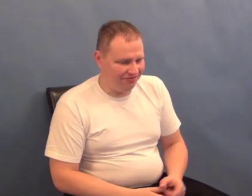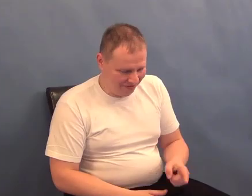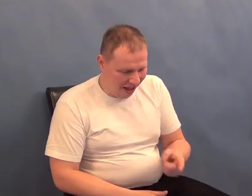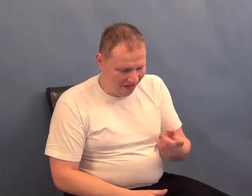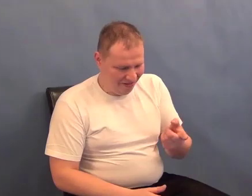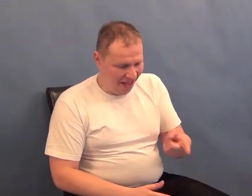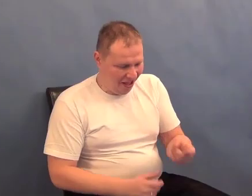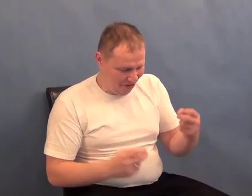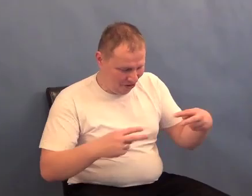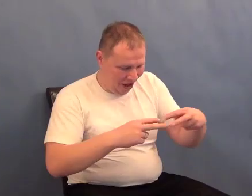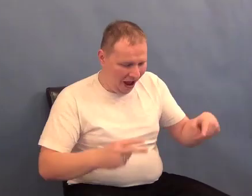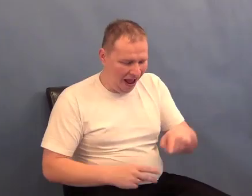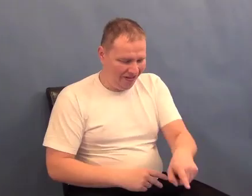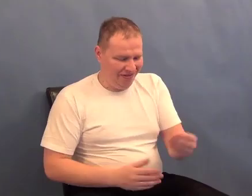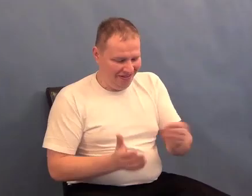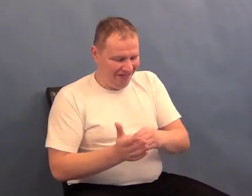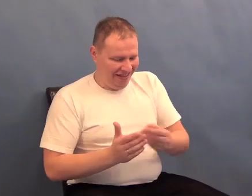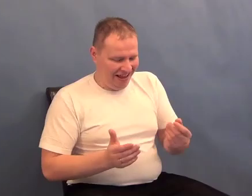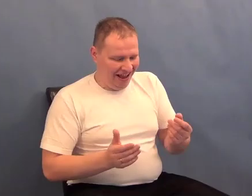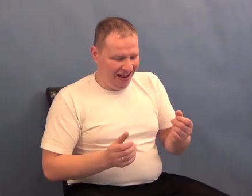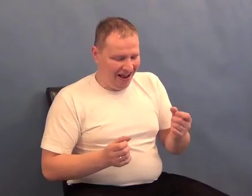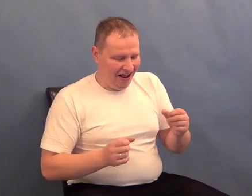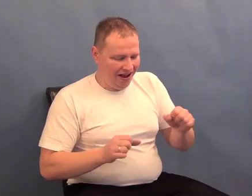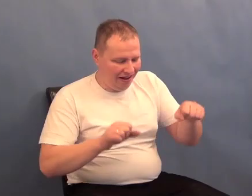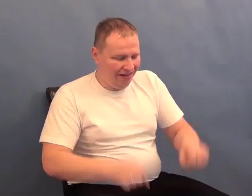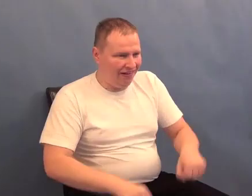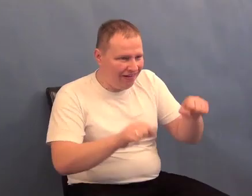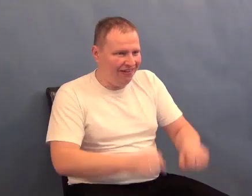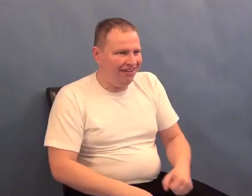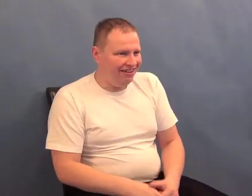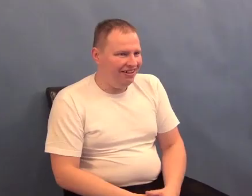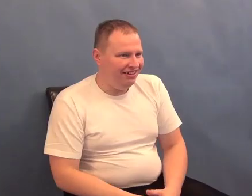Jest tor i dodana jest drezyna.